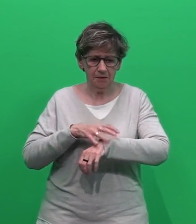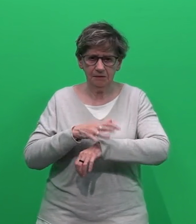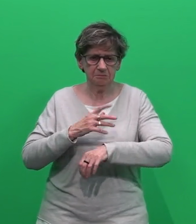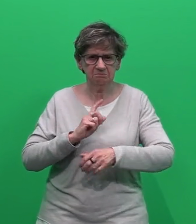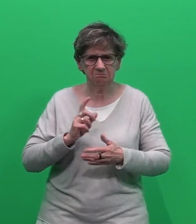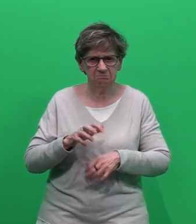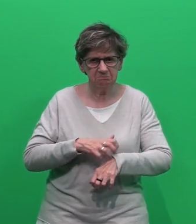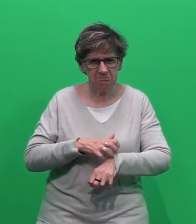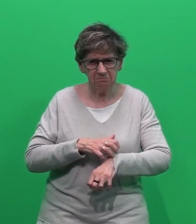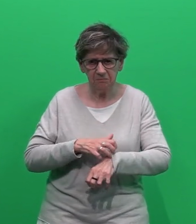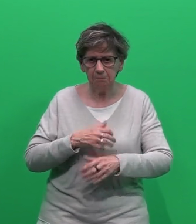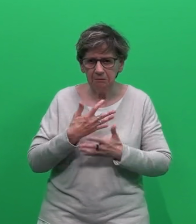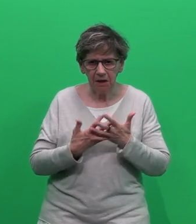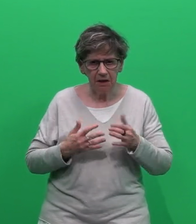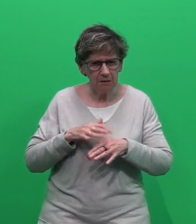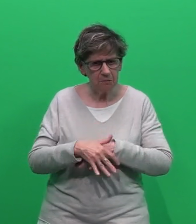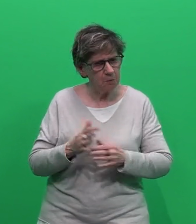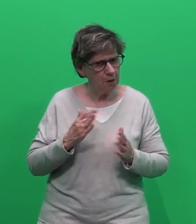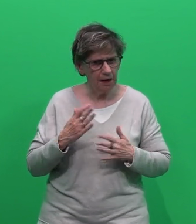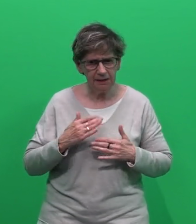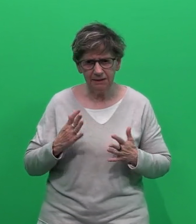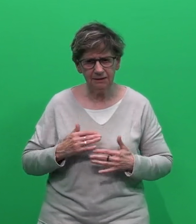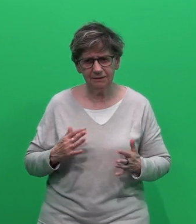No em faig sang, em pica però no em faig sang.